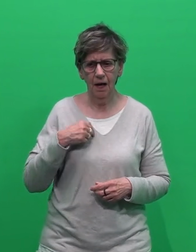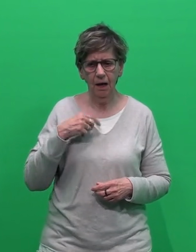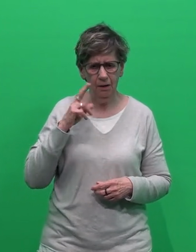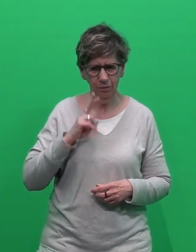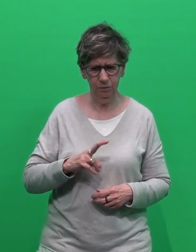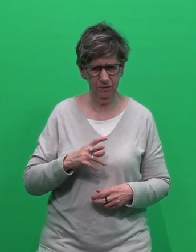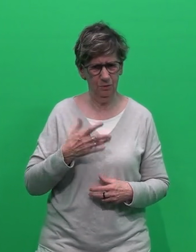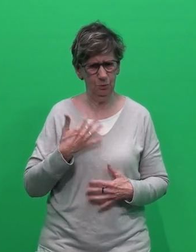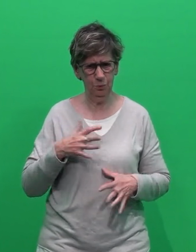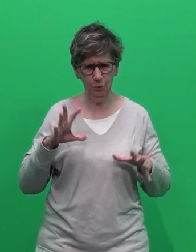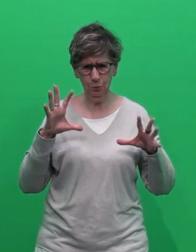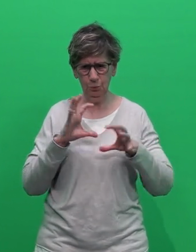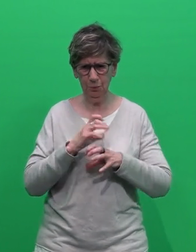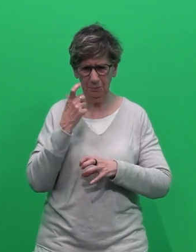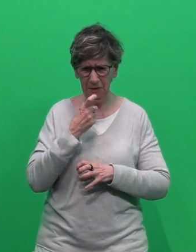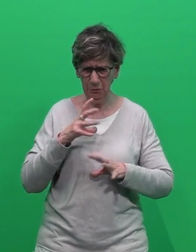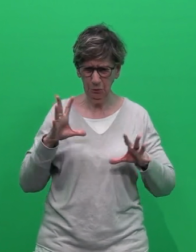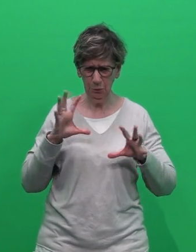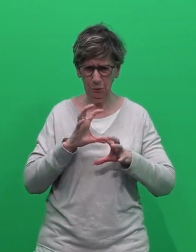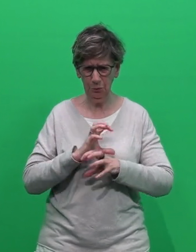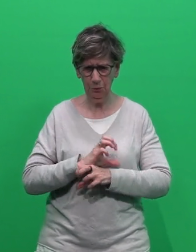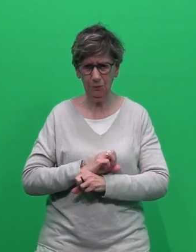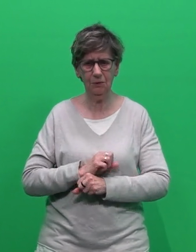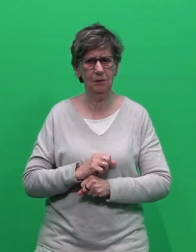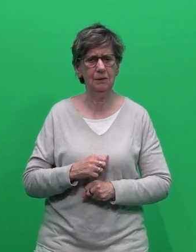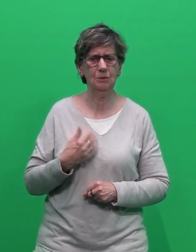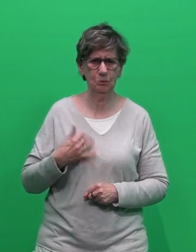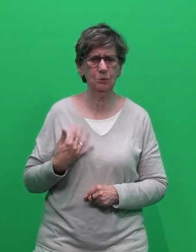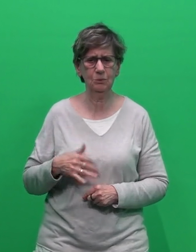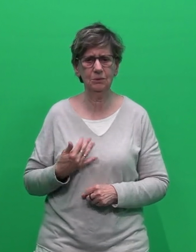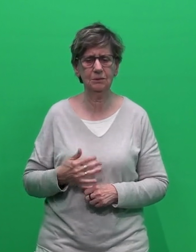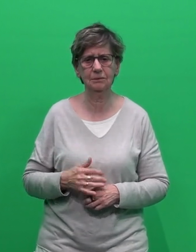Veig que és fosc, de color groc fosc, déu-n'hi-do.